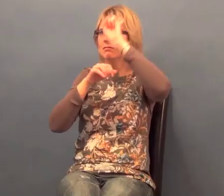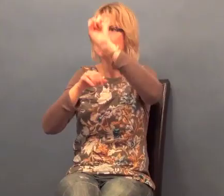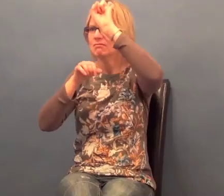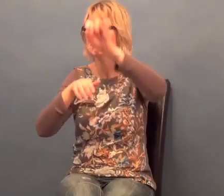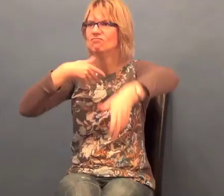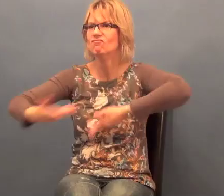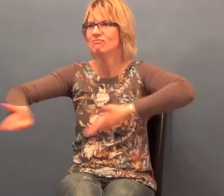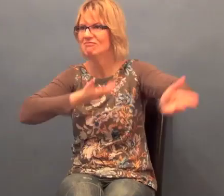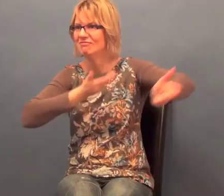I idzie z nim w stronę rzeki.